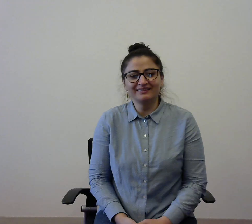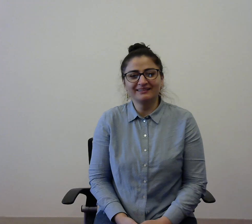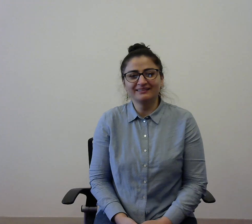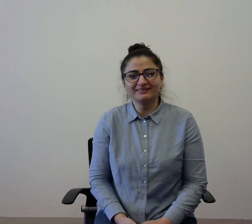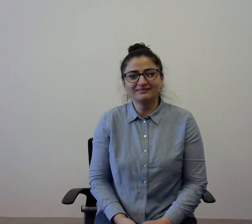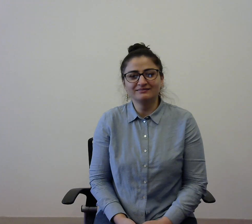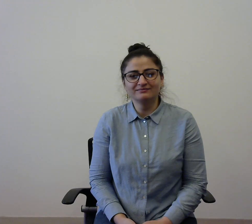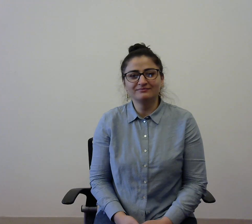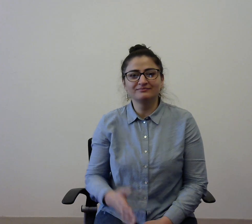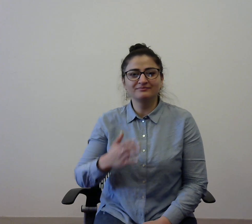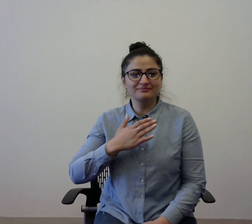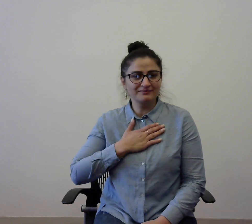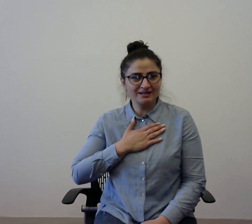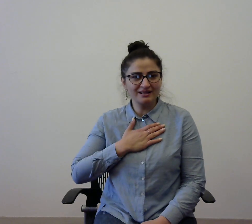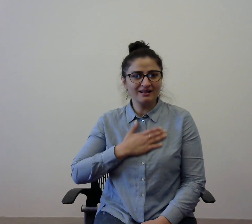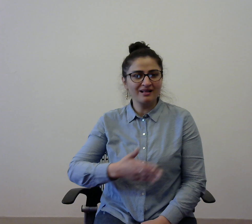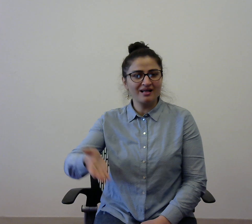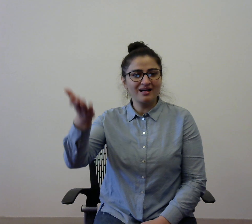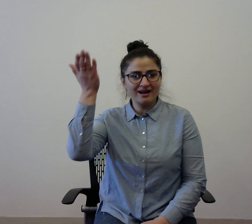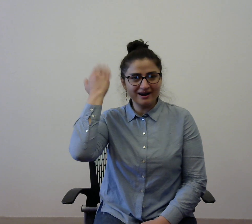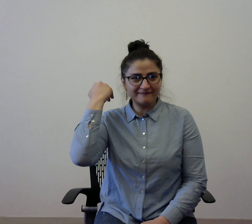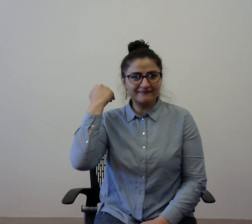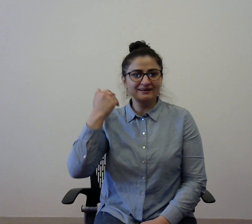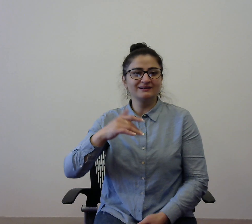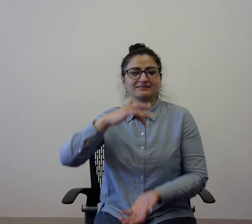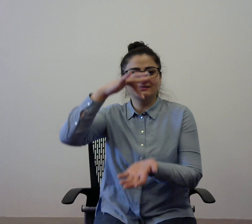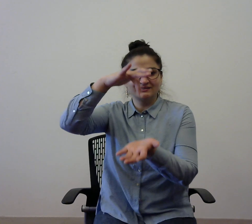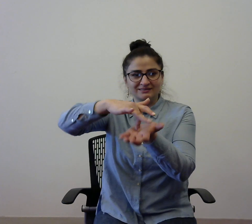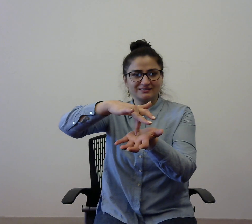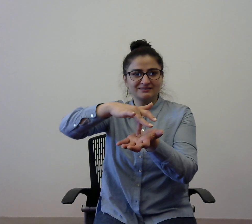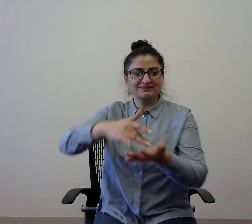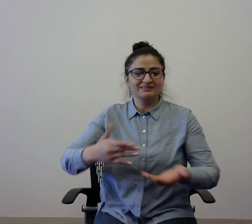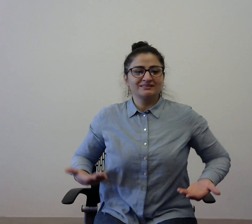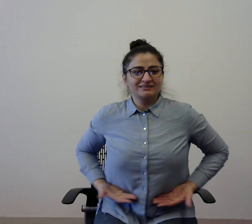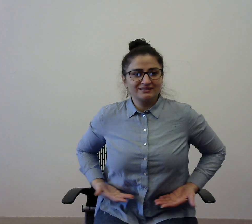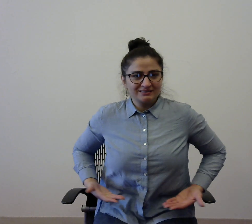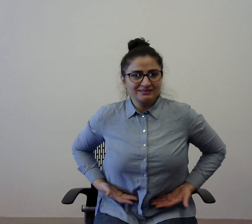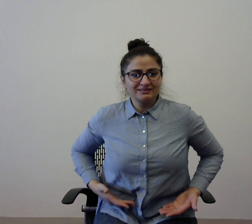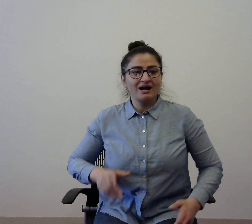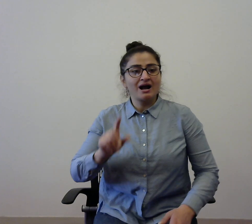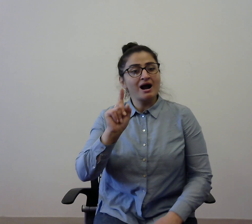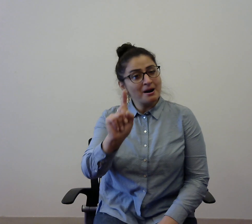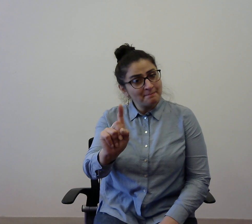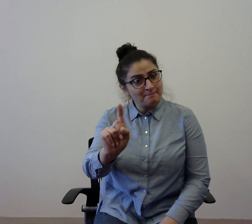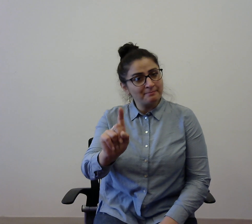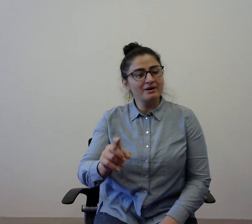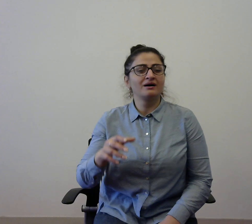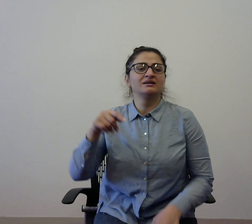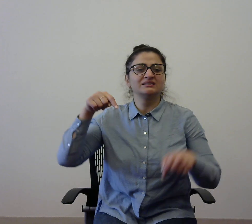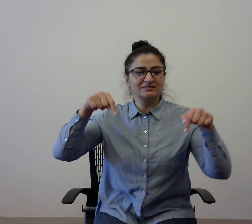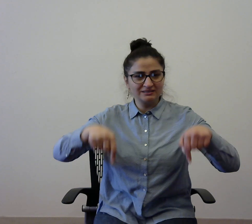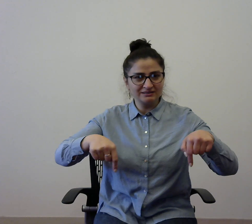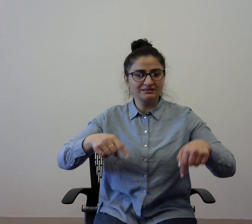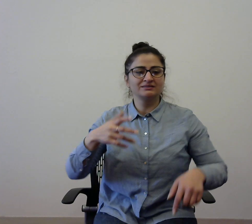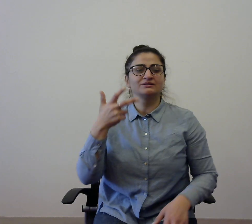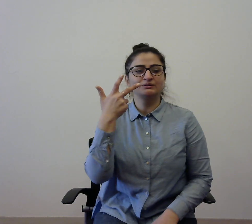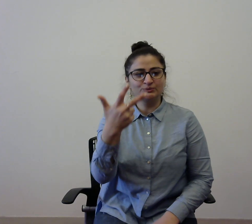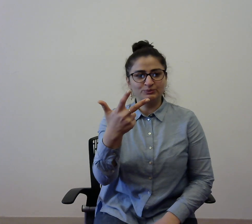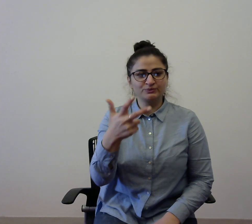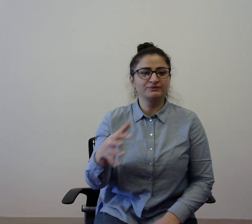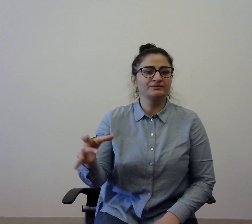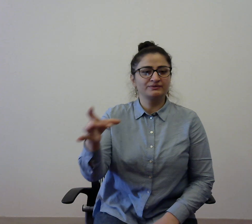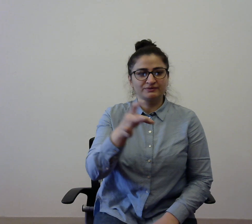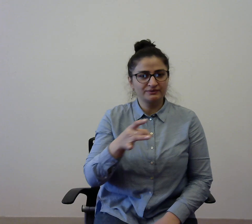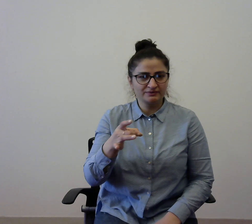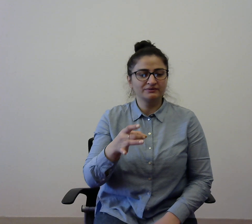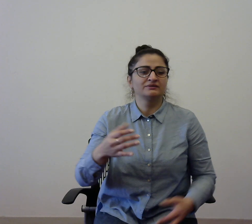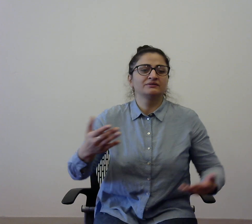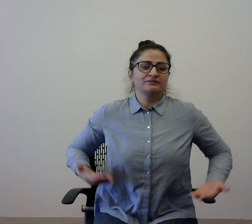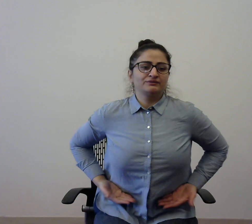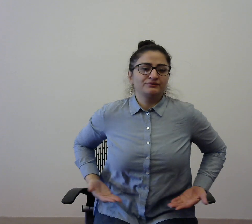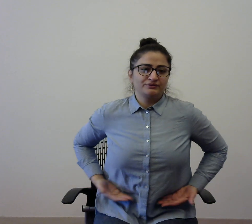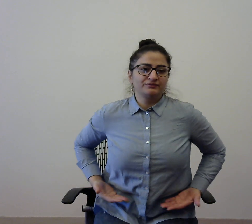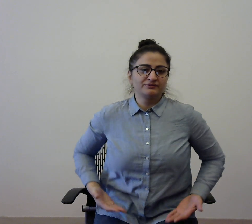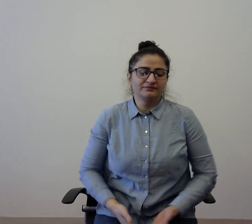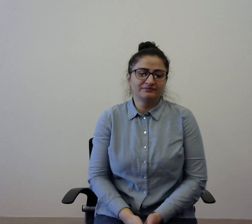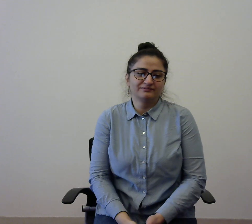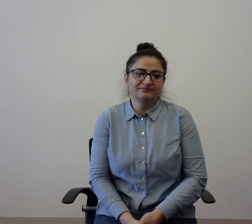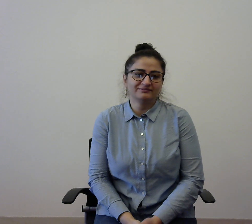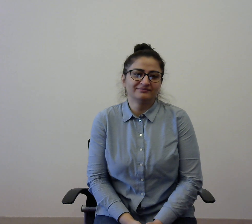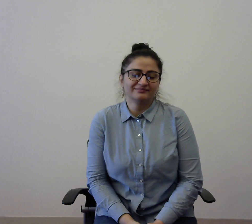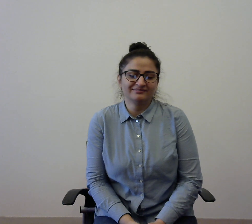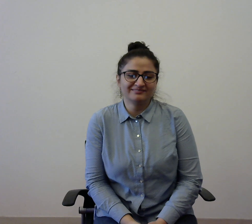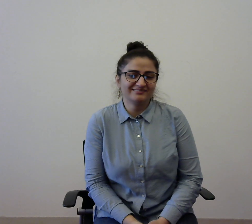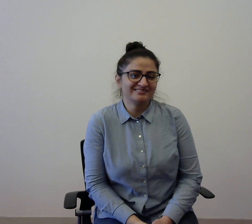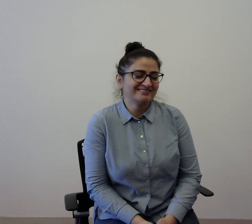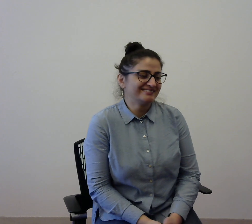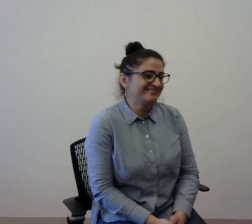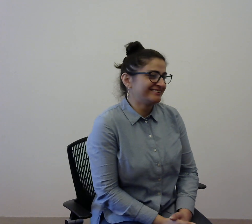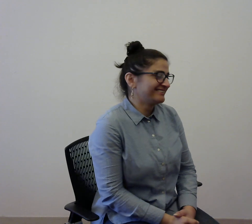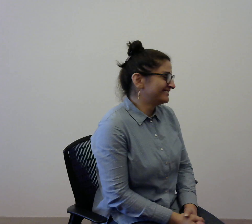Mən əvvəl mərkəzdə yaşamışam, amma indi 3-cü mikrorayonda yaşayıram